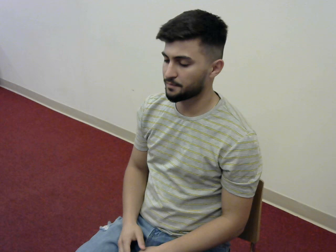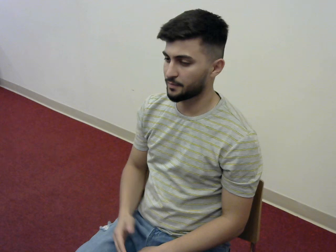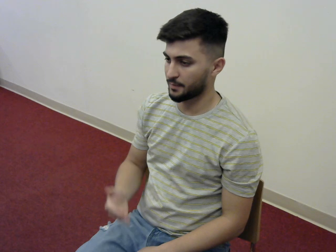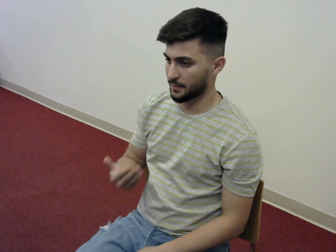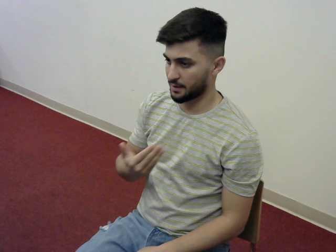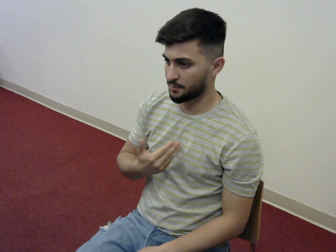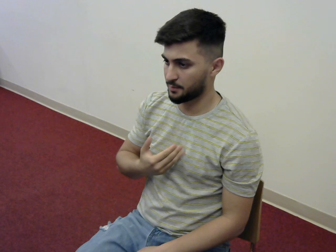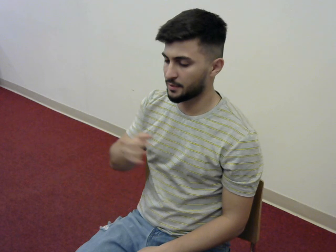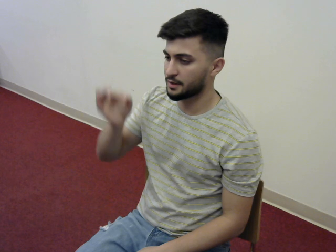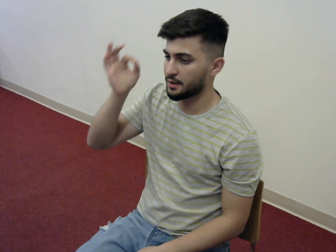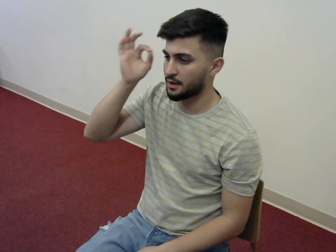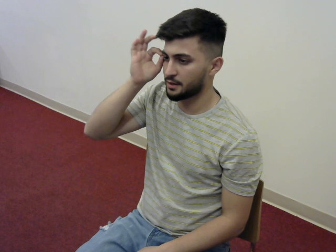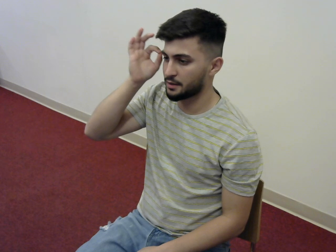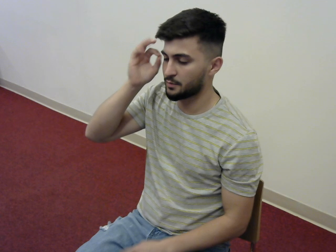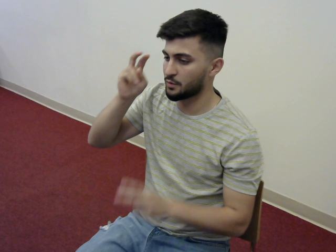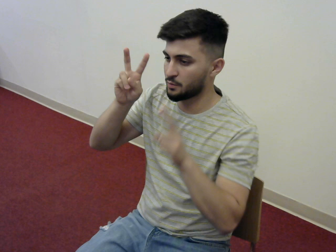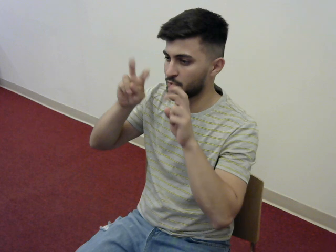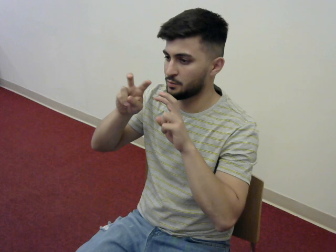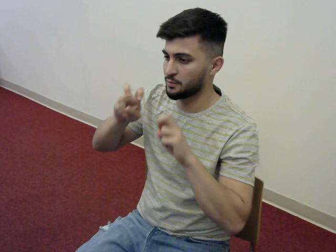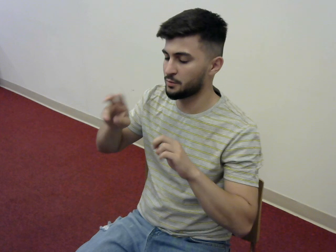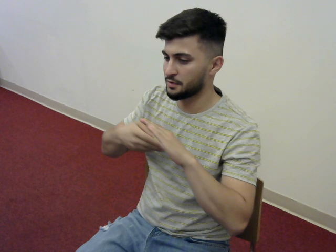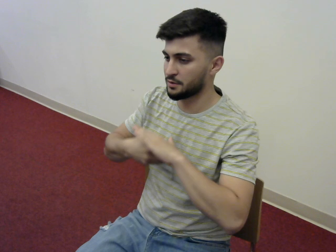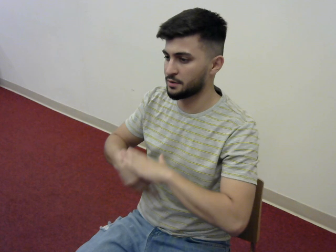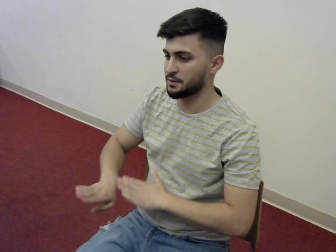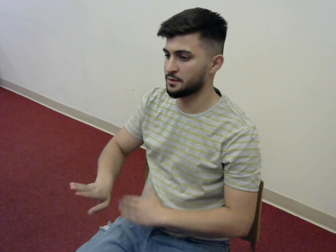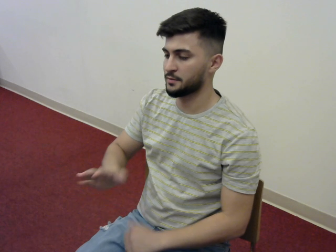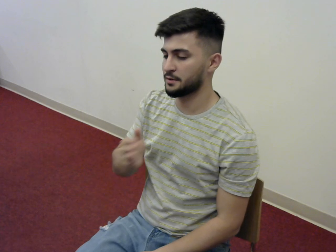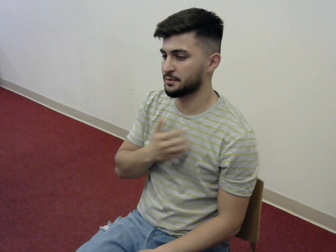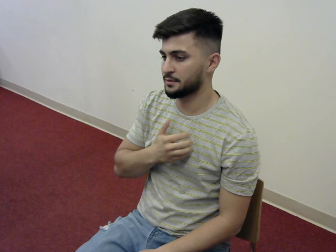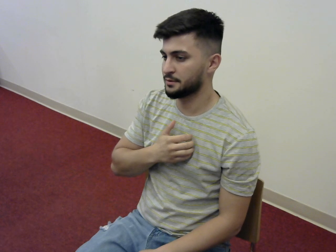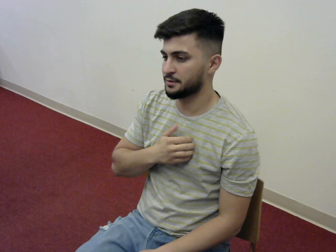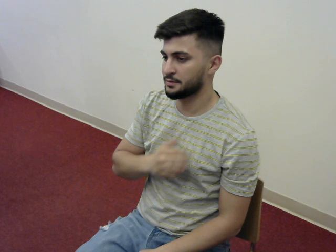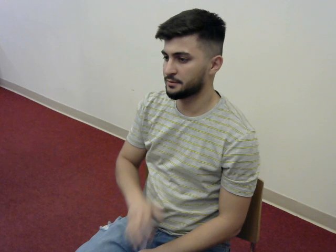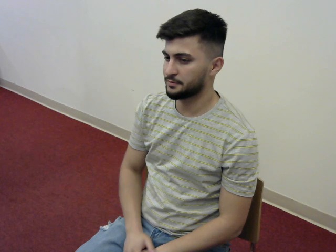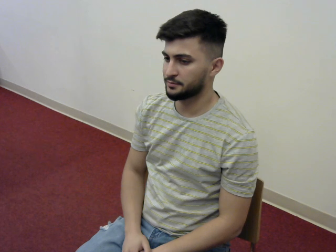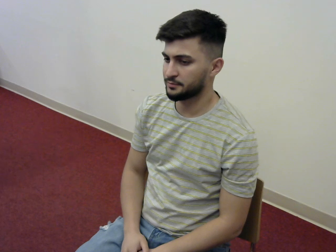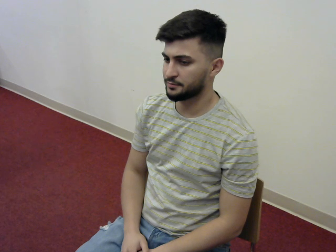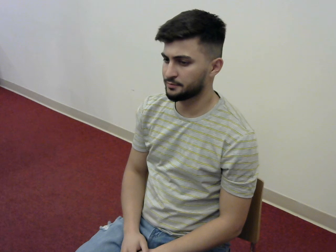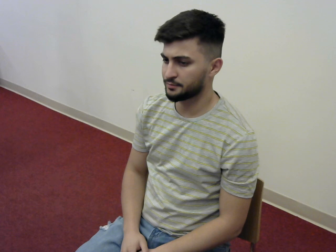Mən həkim müayinəsindən keçmək istəyirəm